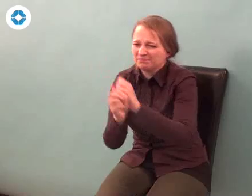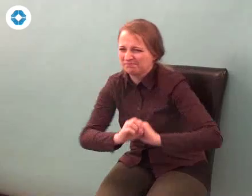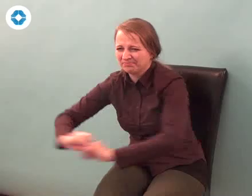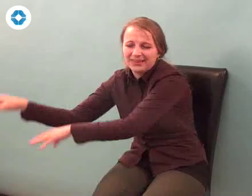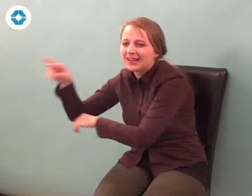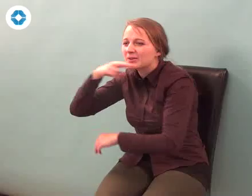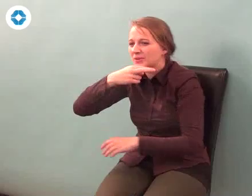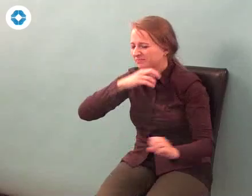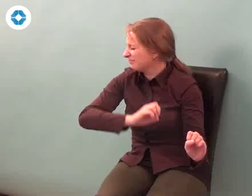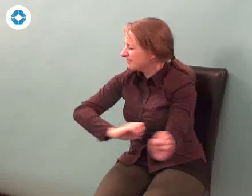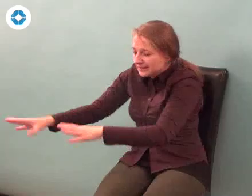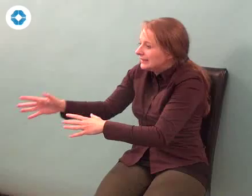Wszystkie gruszki się rozsypały.